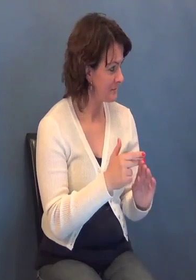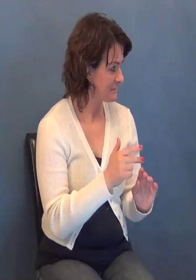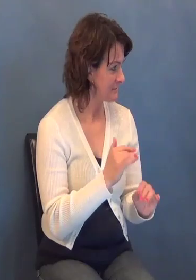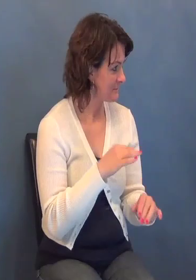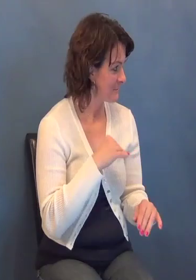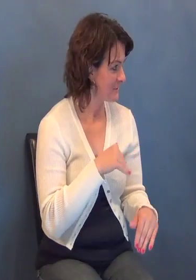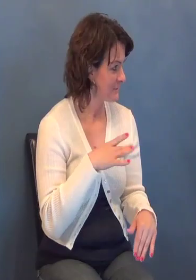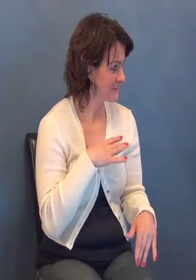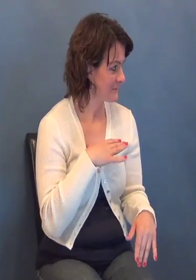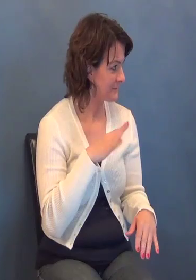O szóstej trzydzieści jestem wolna, mogę?